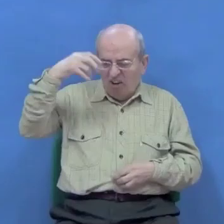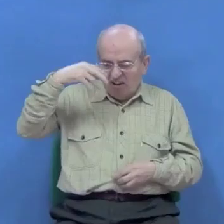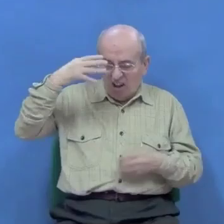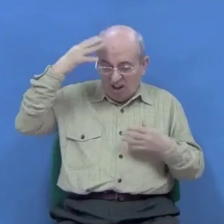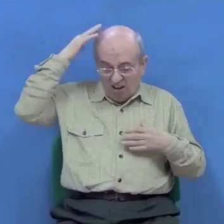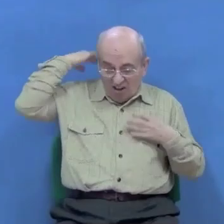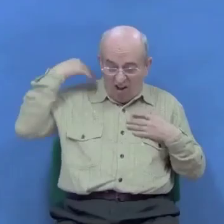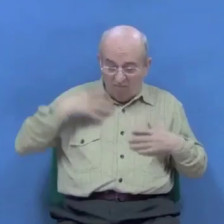Woda.